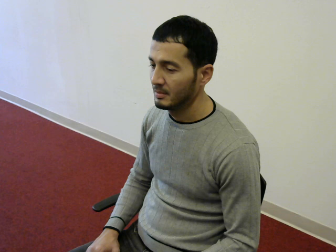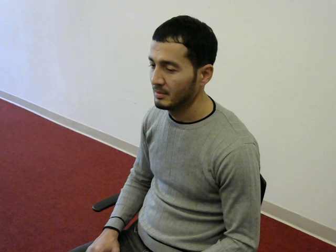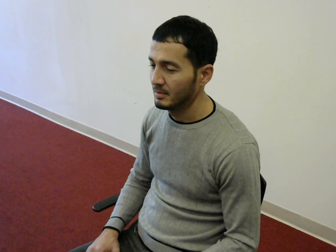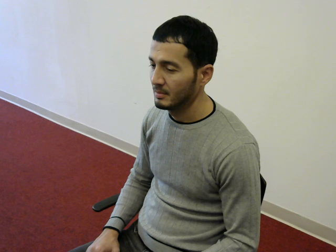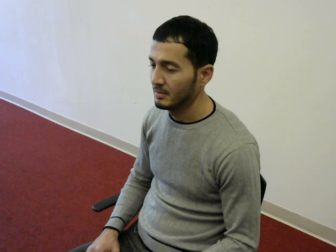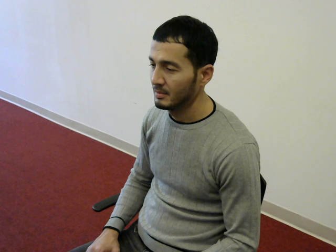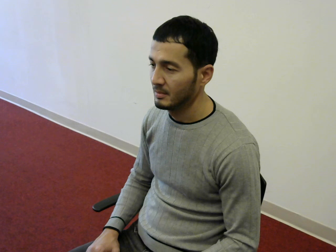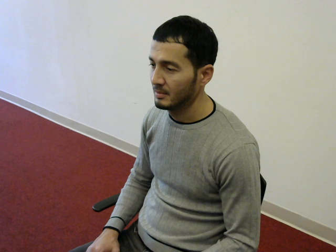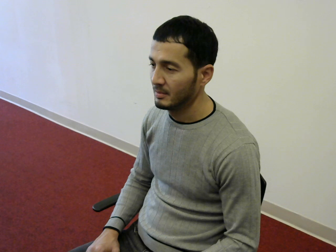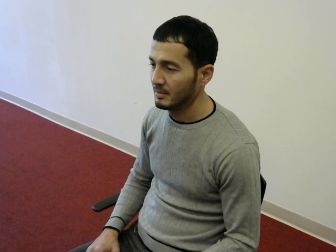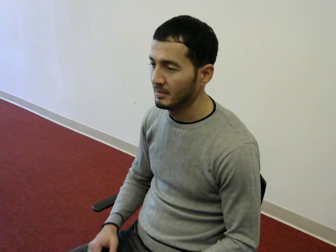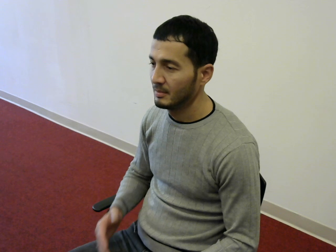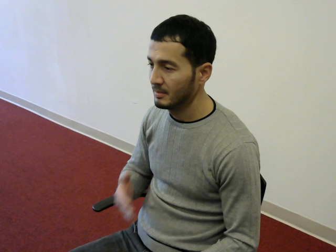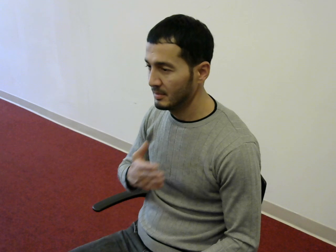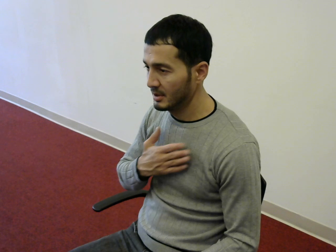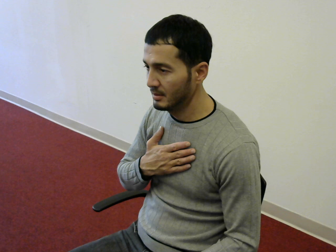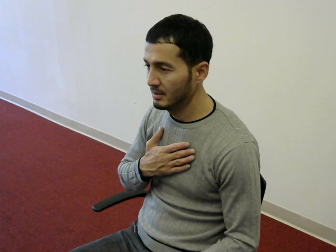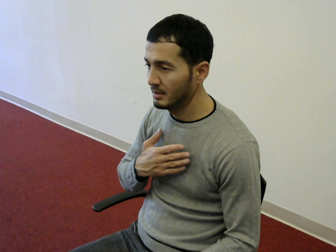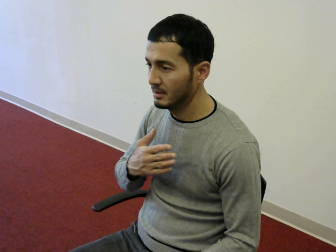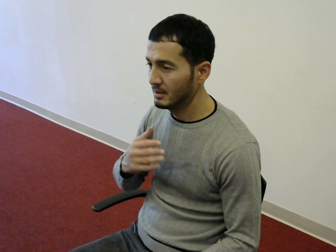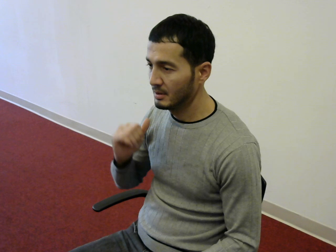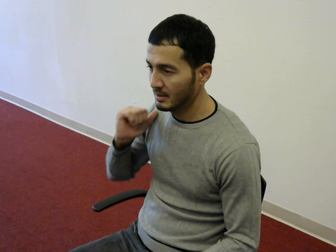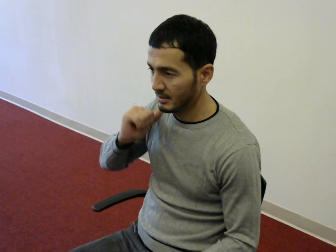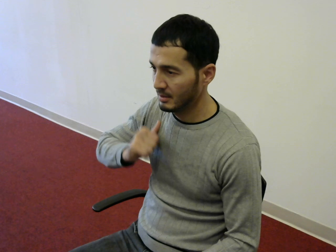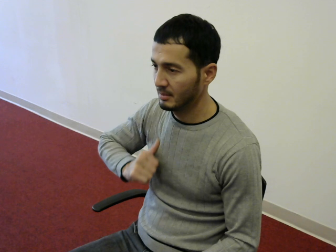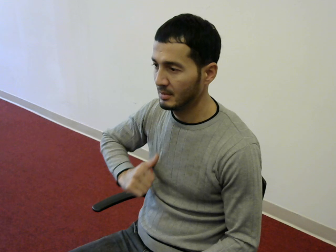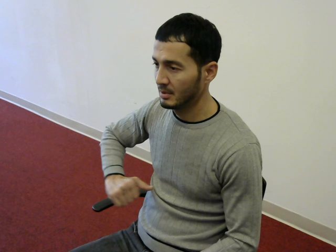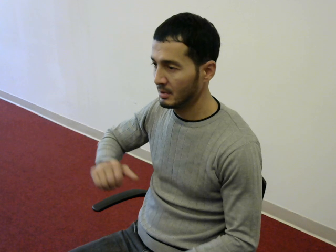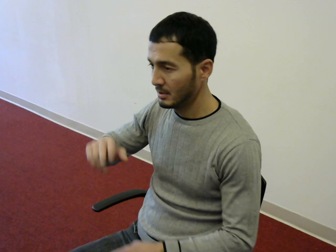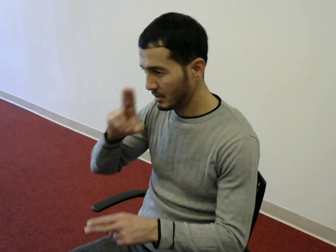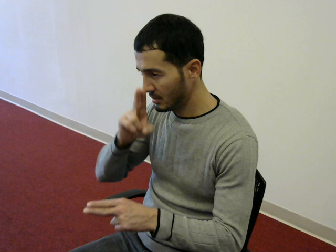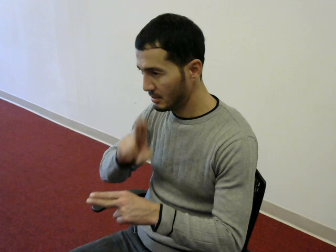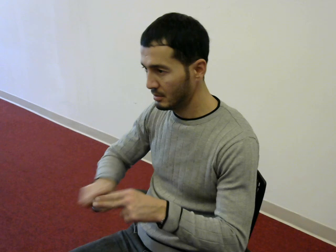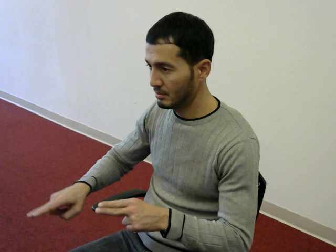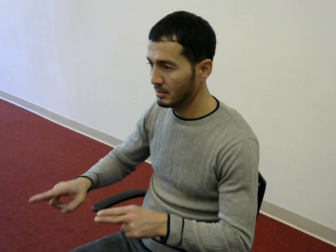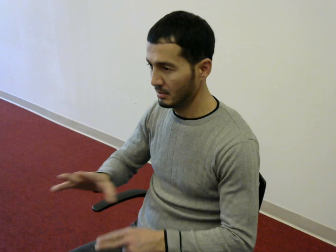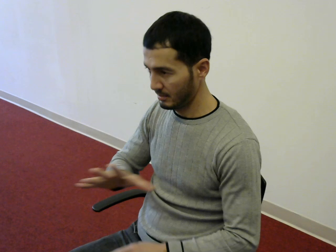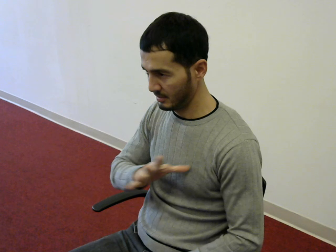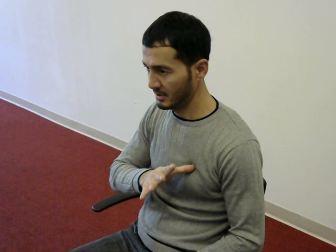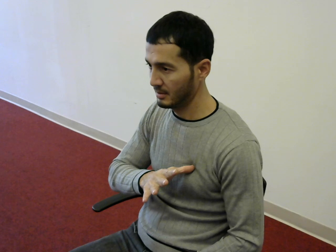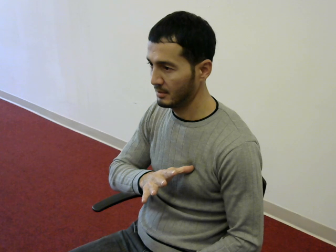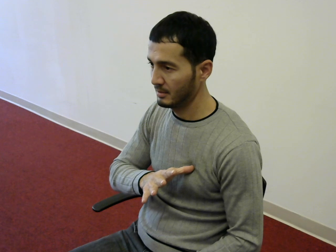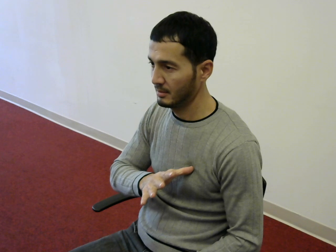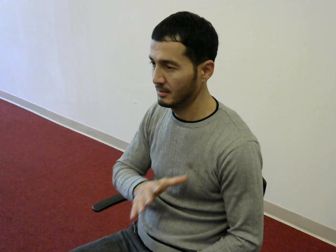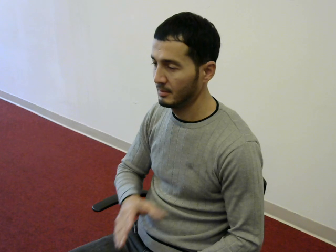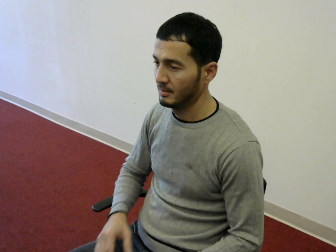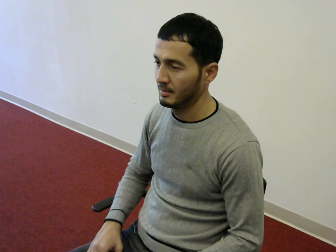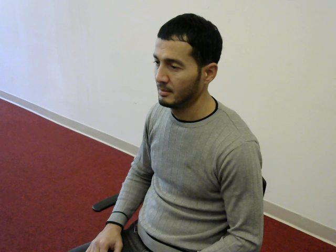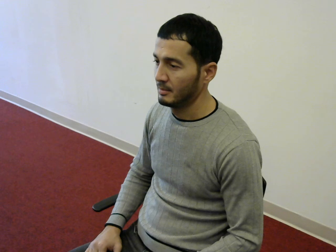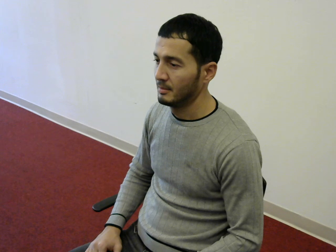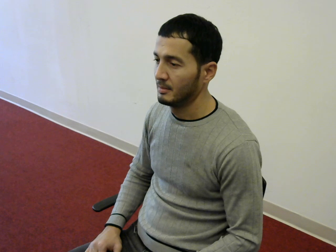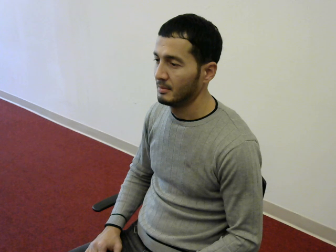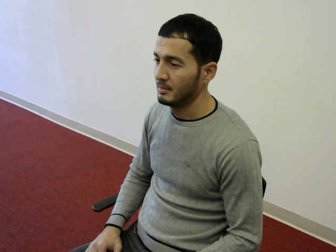Mən çantamı itirmişəm